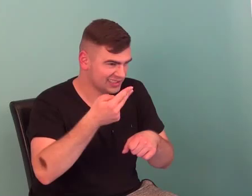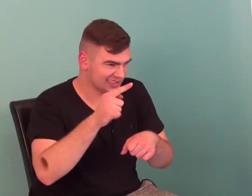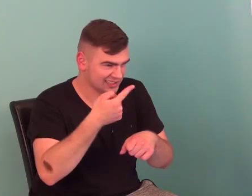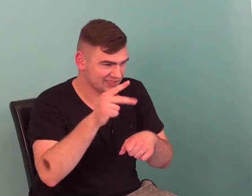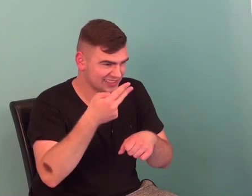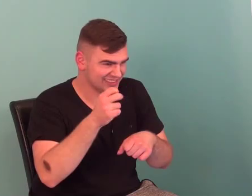Godzinę, dwie godziny?